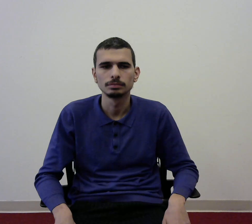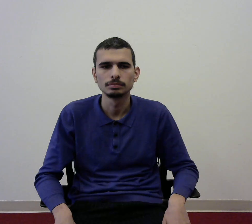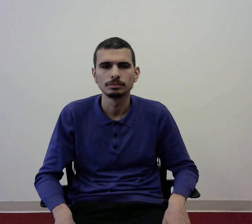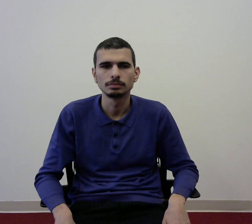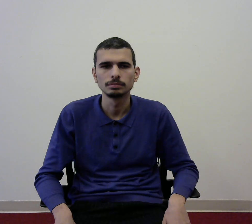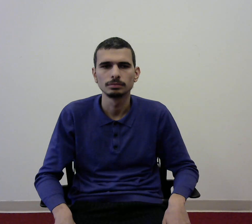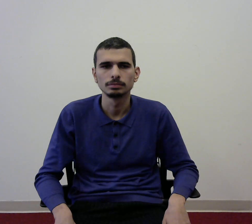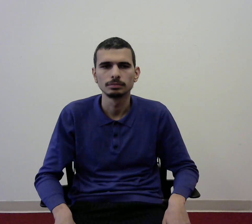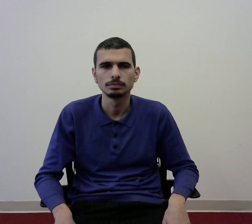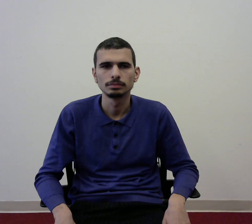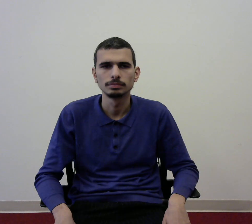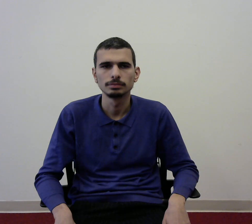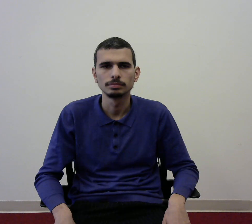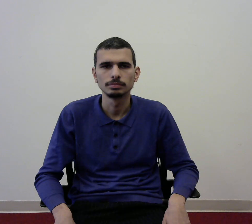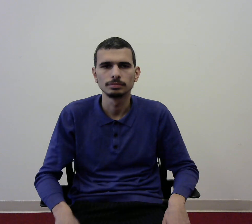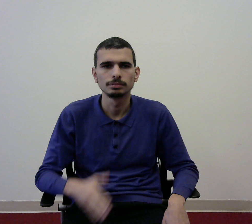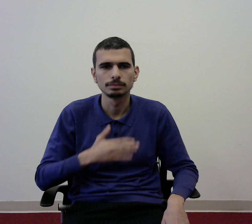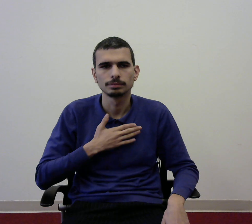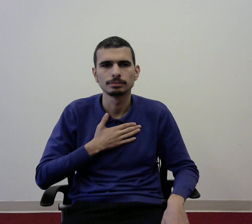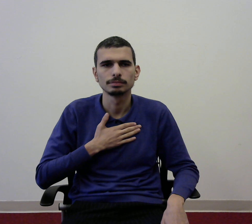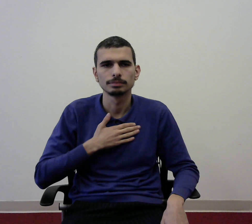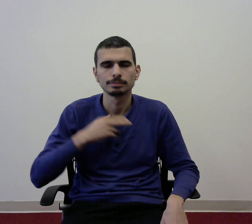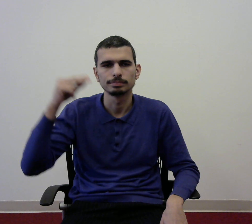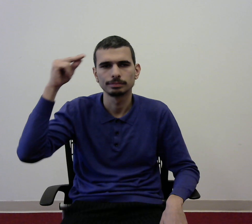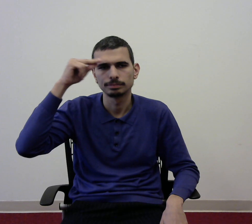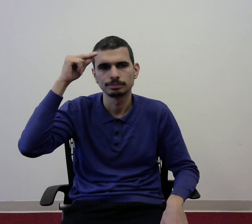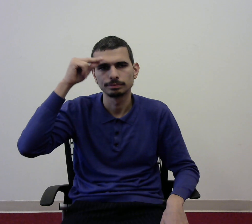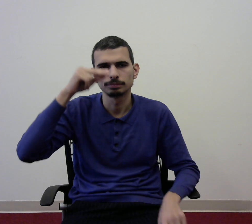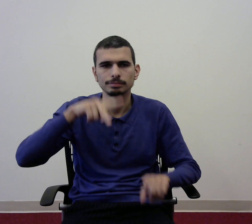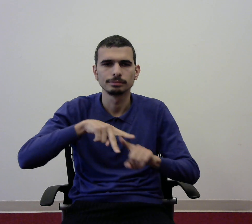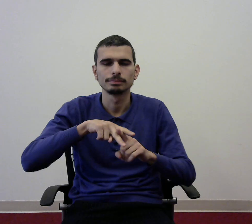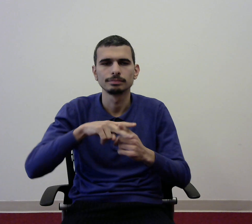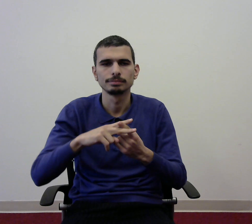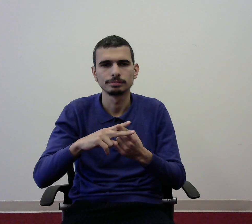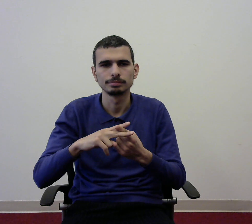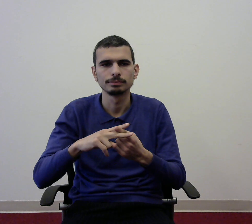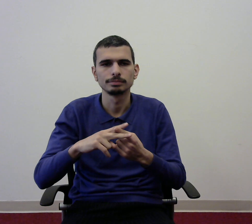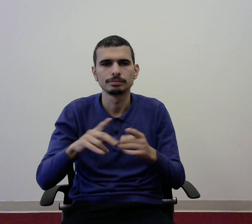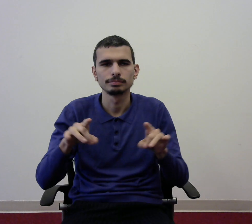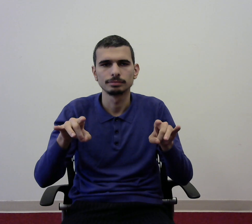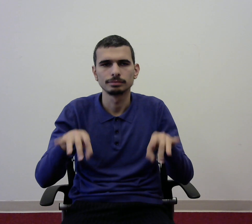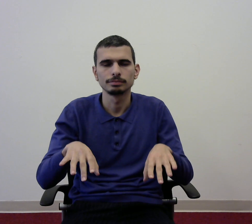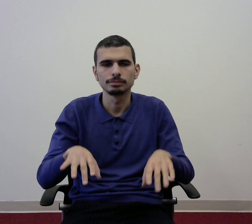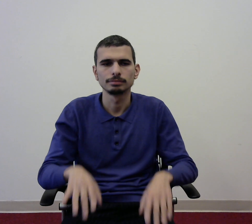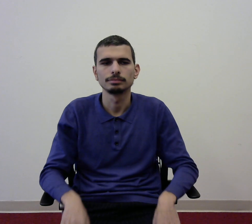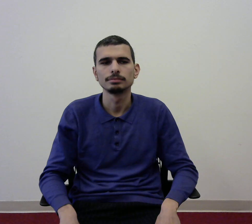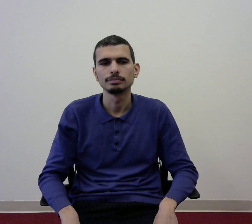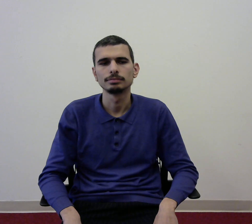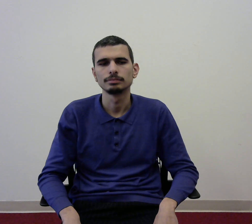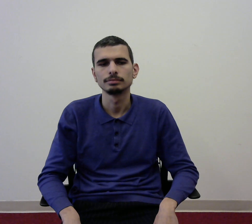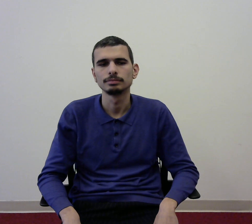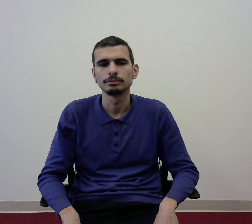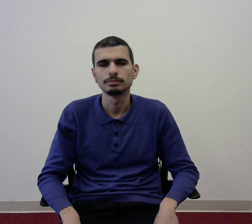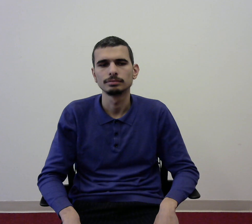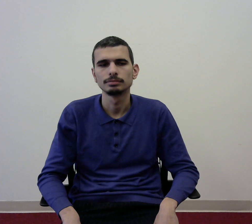Mənim təhsilim yarımçıq qalıb